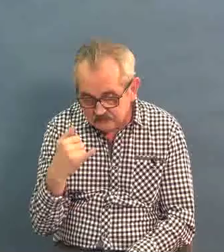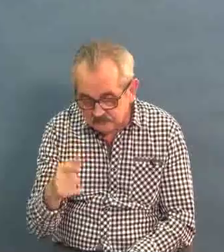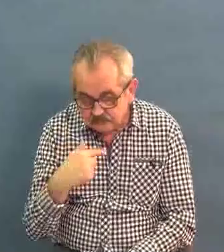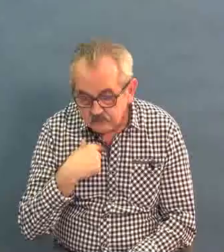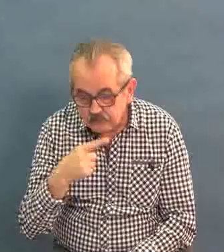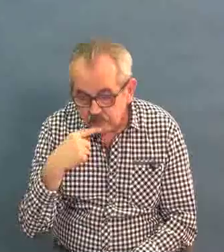Ja ci powiem.